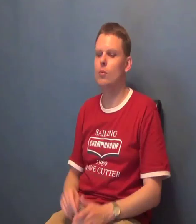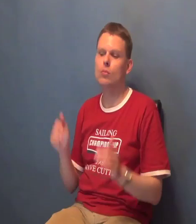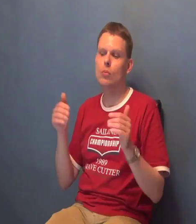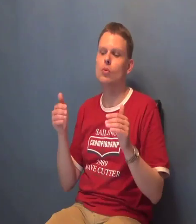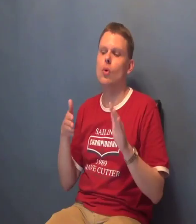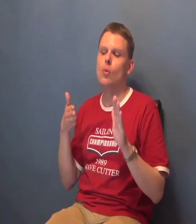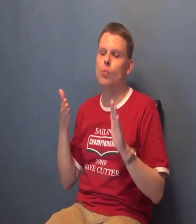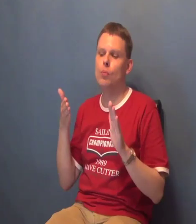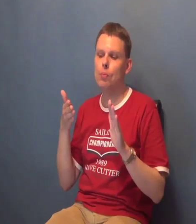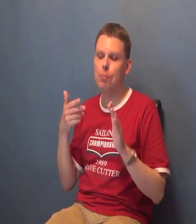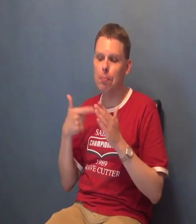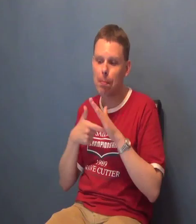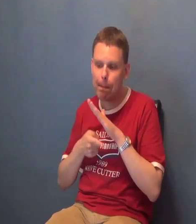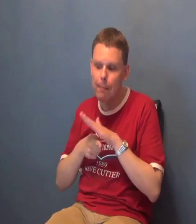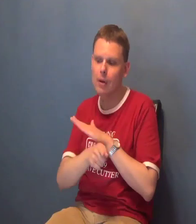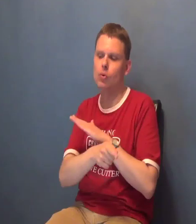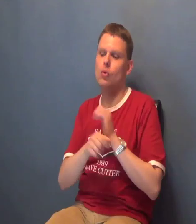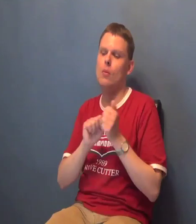Może to pociąg, metro.